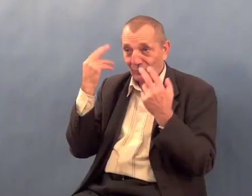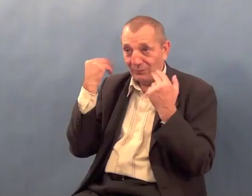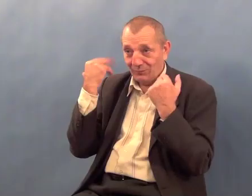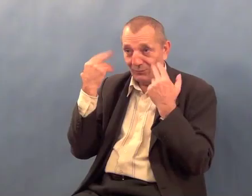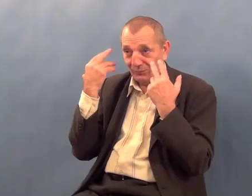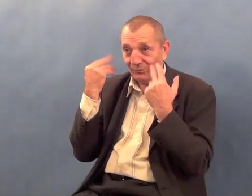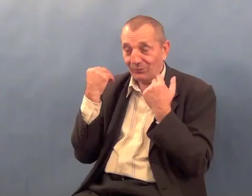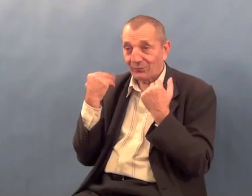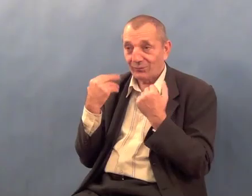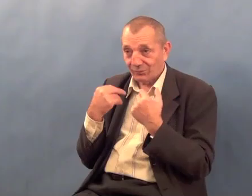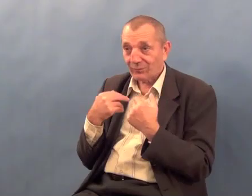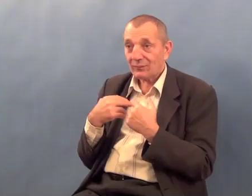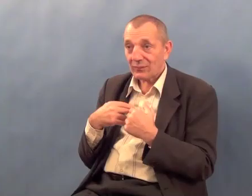Królik.